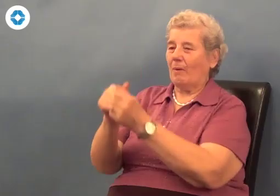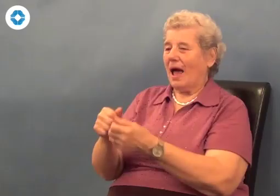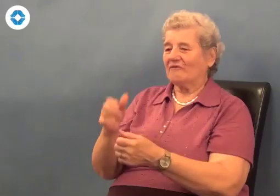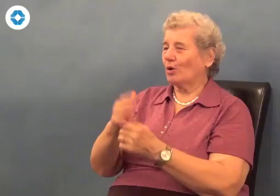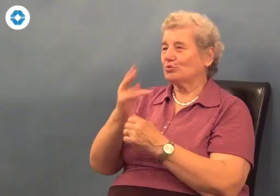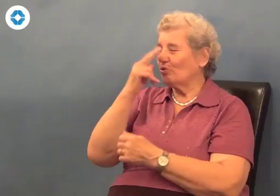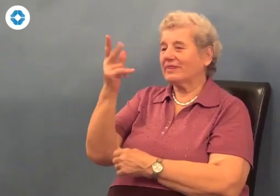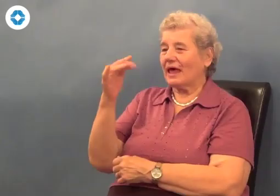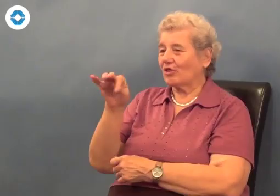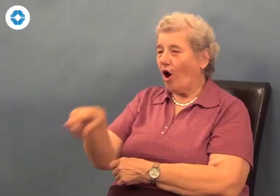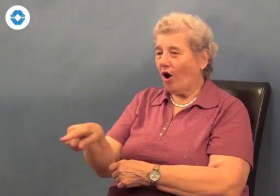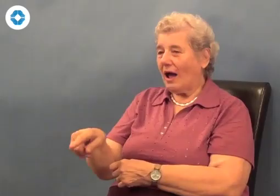To już widzi, że to nie to.